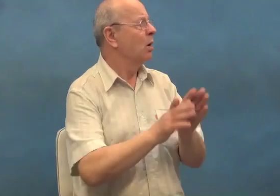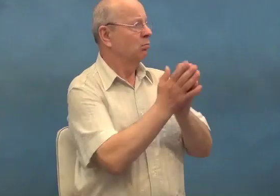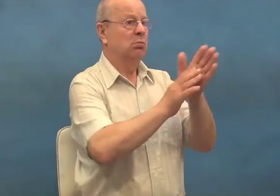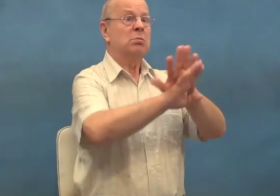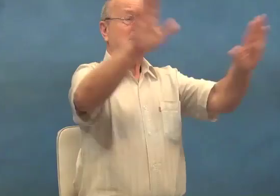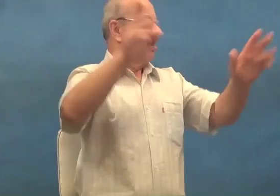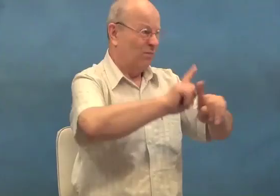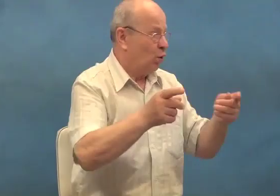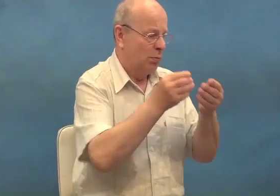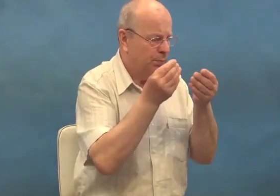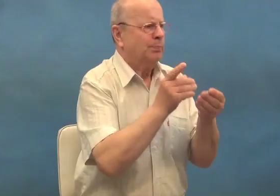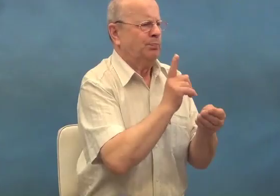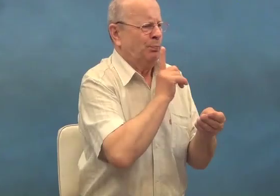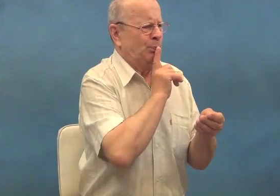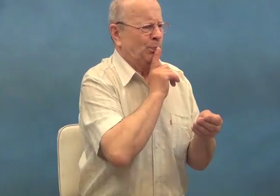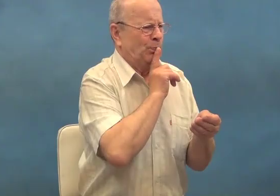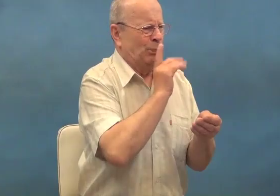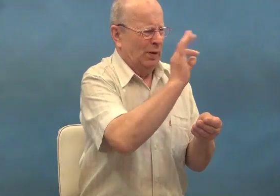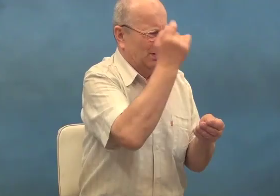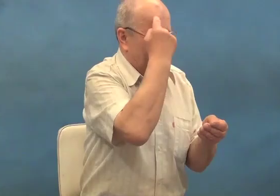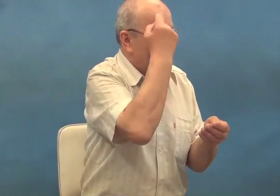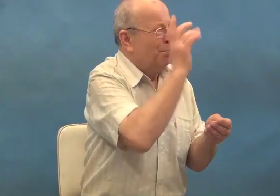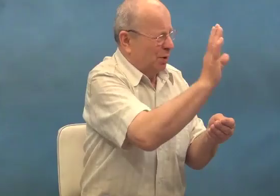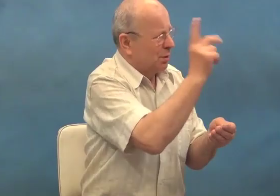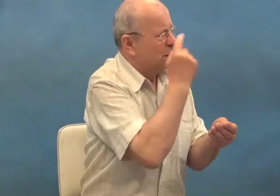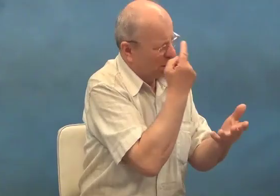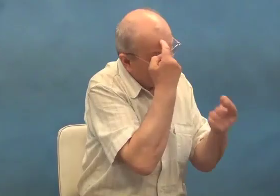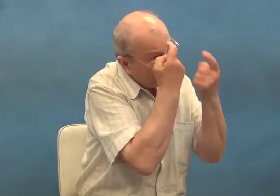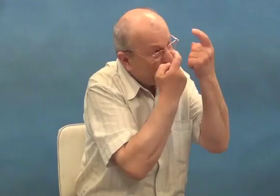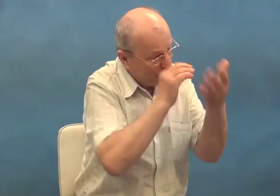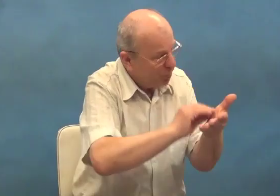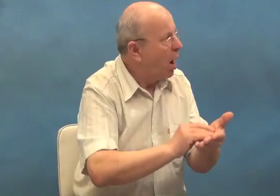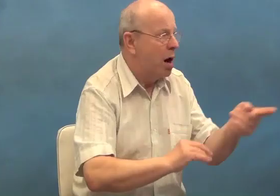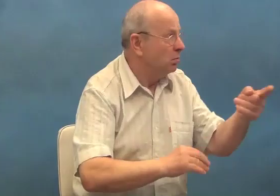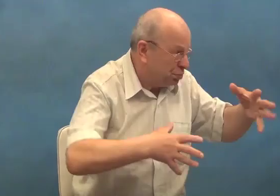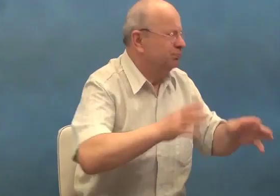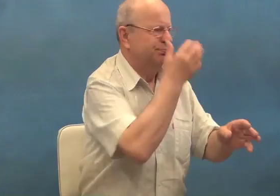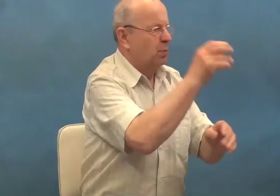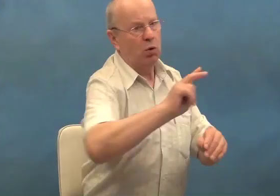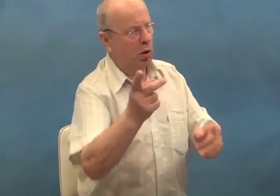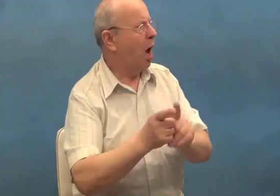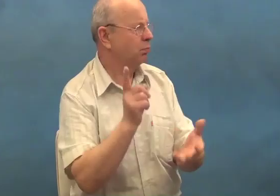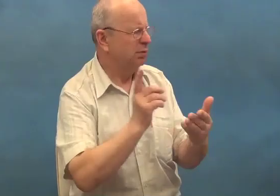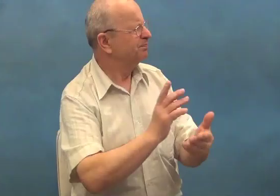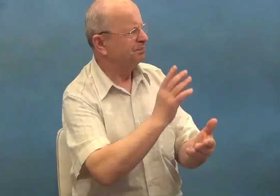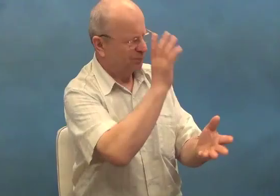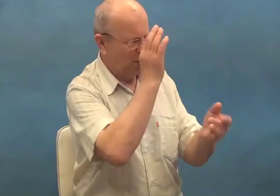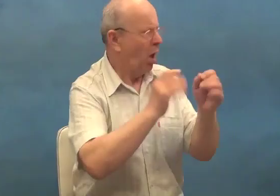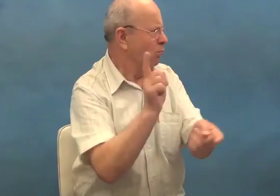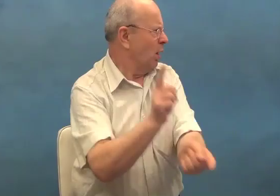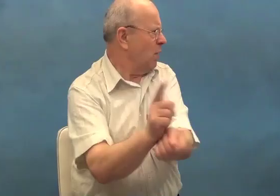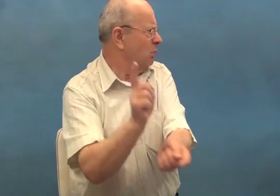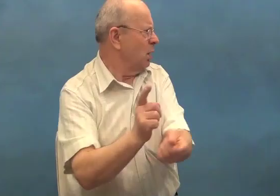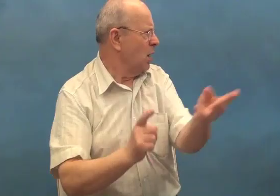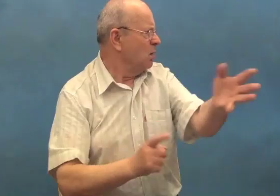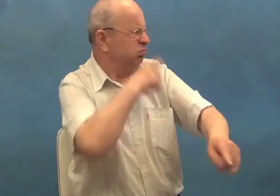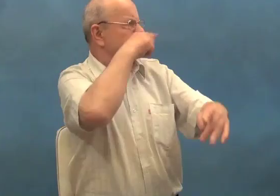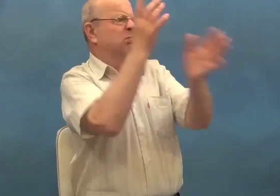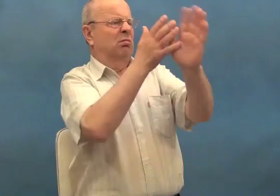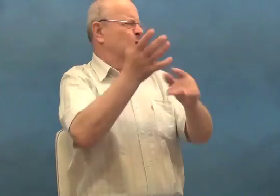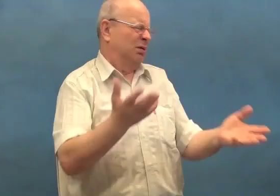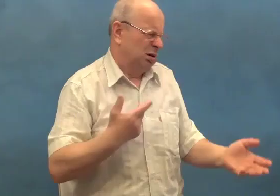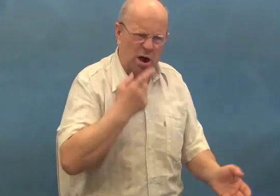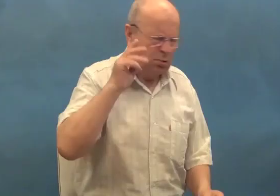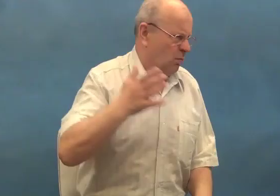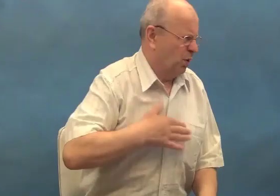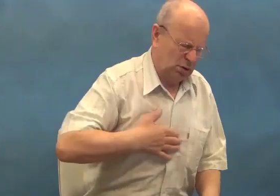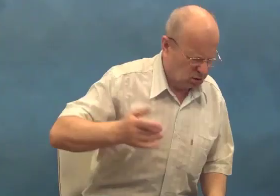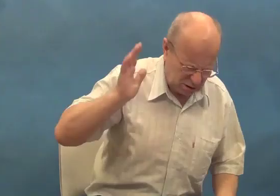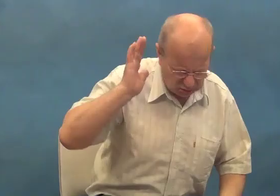Nie wolno migać publicznie, jeśli coś się gdzieś zobaczyło na kartce. Lepiej przemilczeć, a nie chwalić się tym. Ta druga jest dobra, wszystko jej się udaje, ta pierwsza mi się nie podoba.